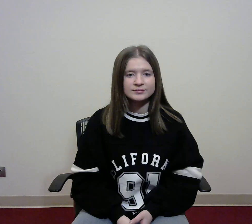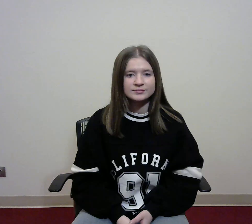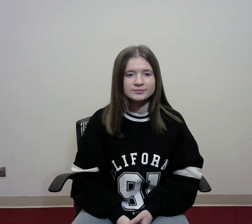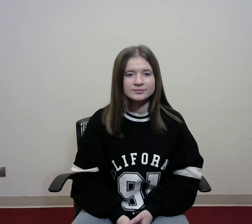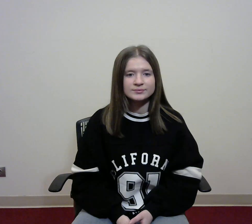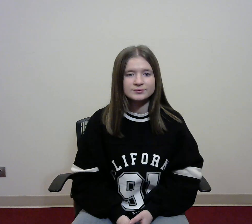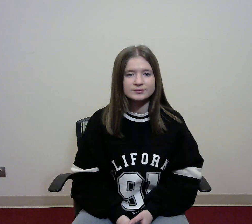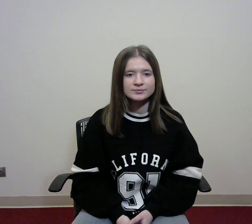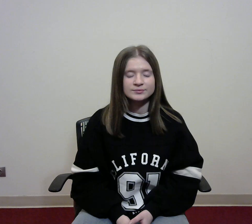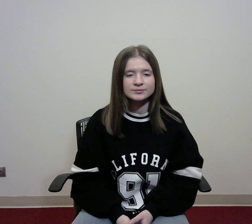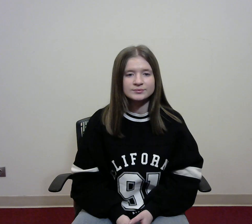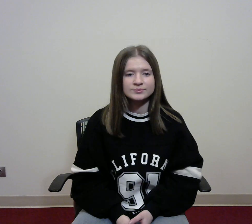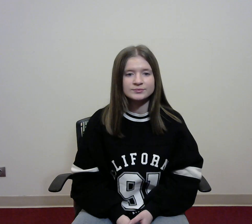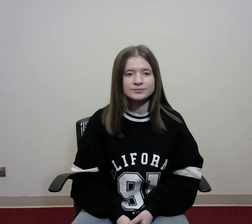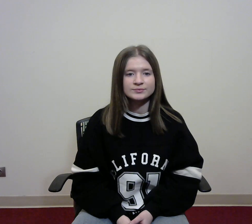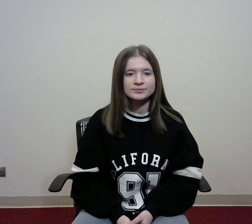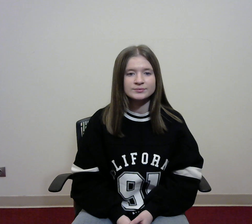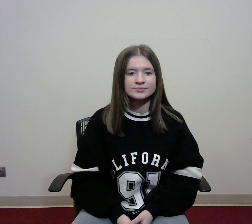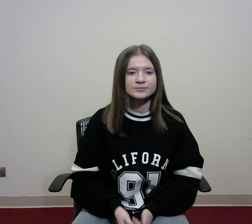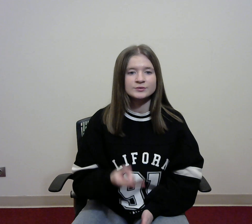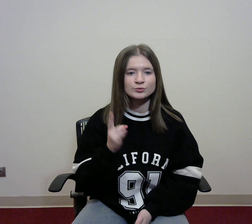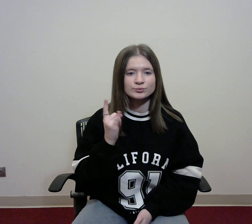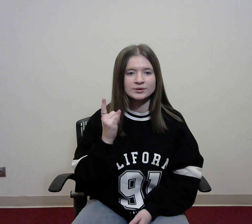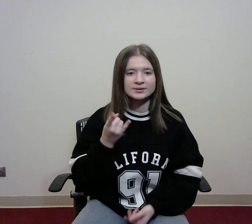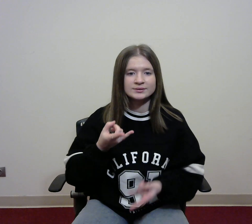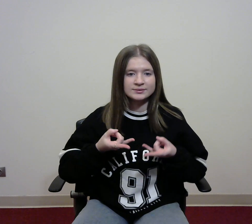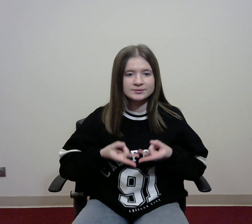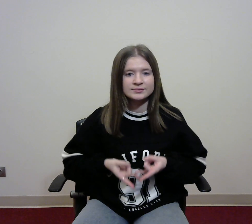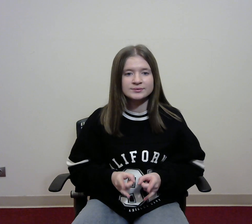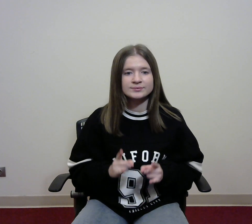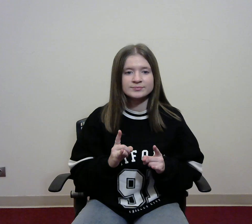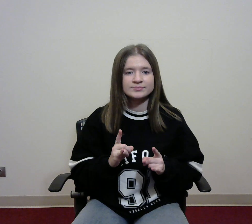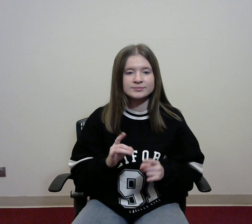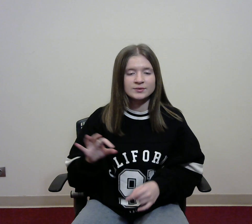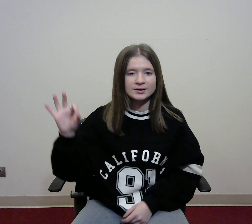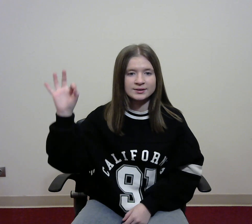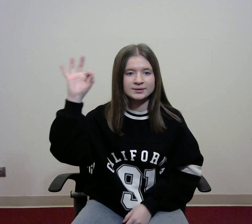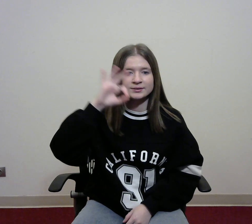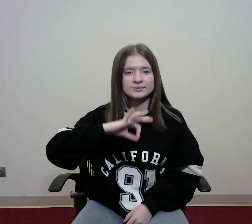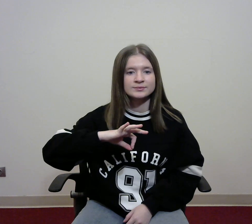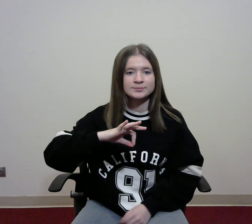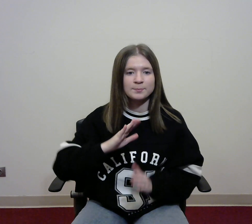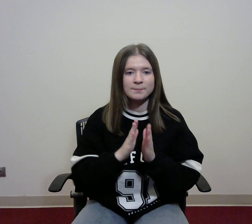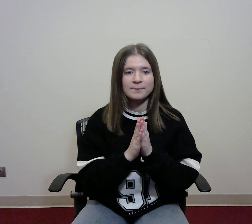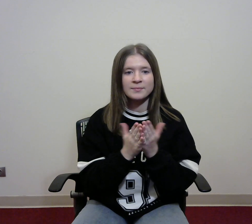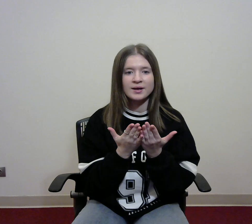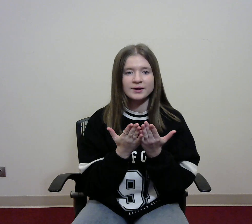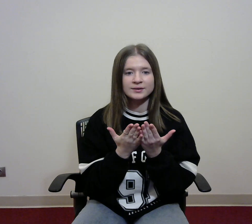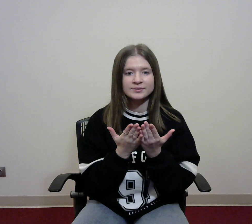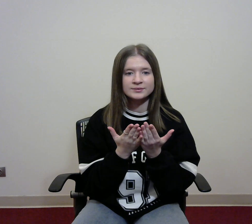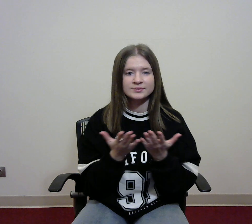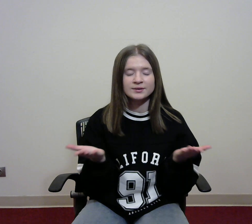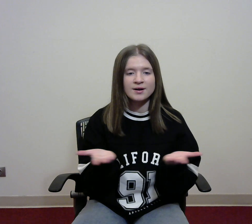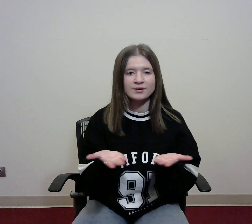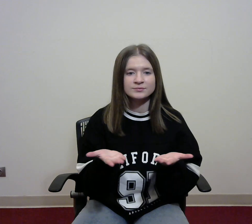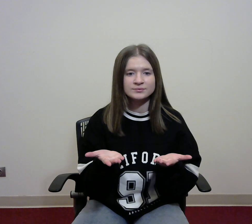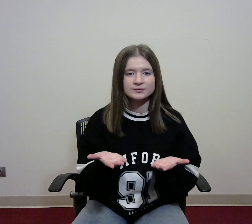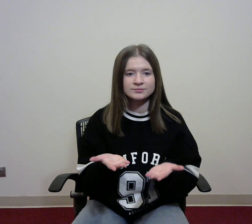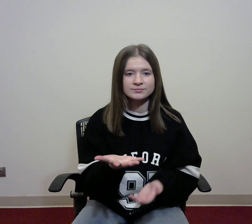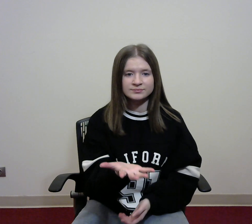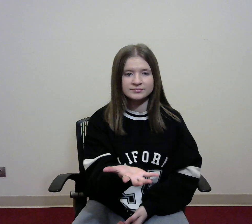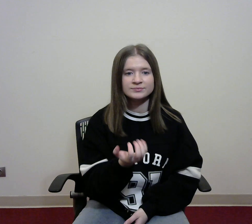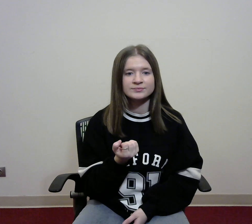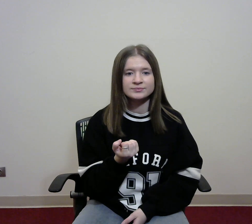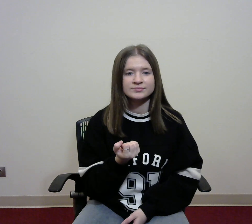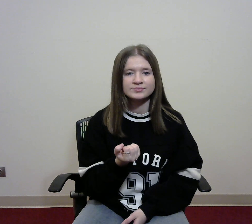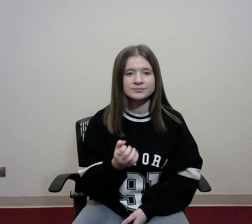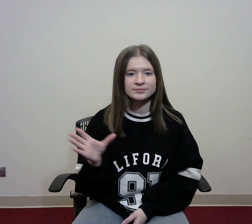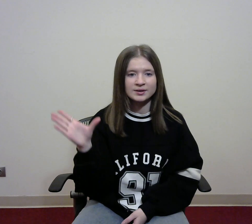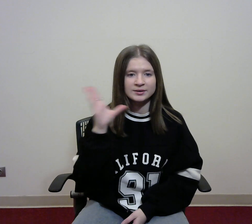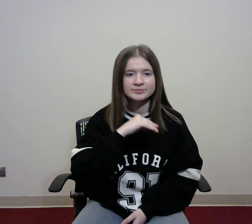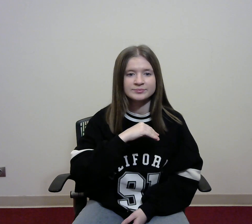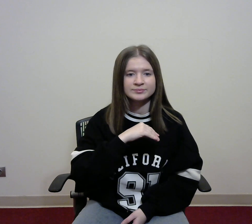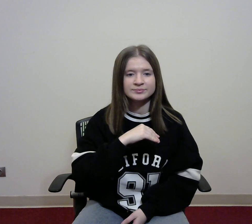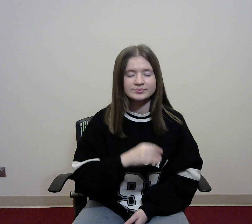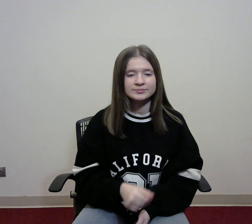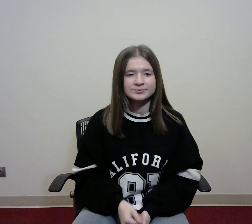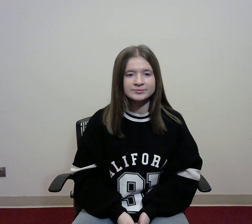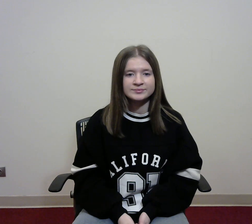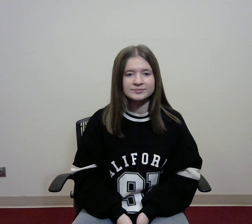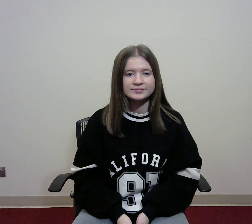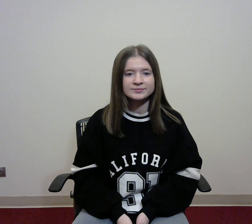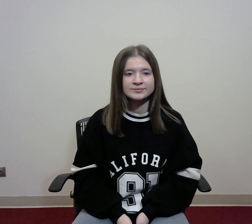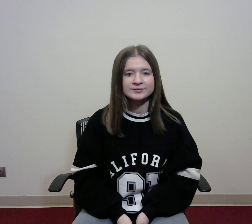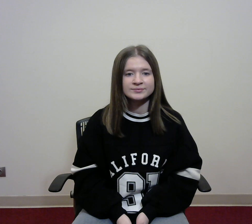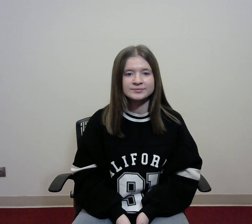Uşağın doğum haqqında şəhadətnaməsini hardan ala bilərəm?